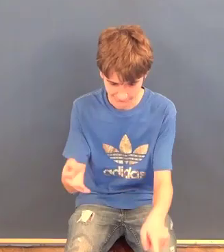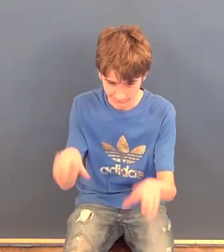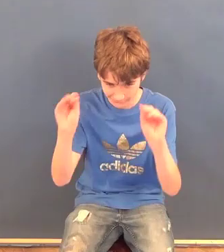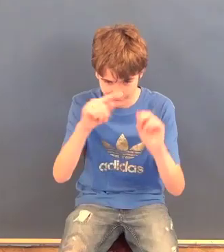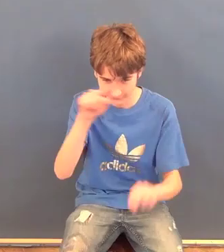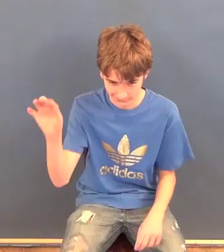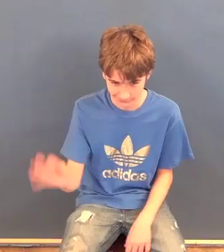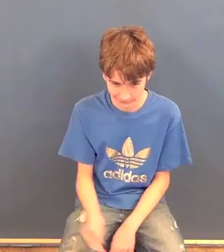Na początku, dobrze.